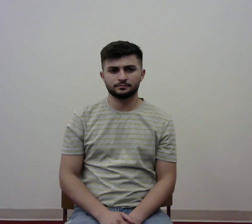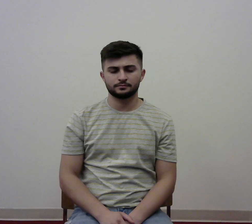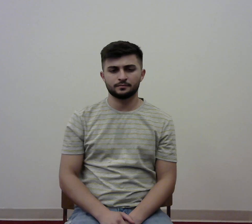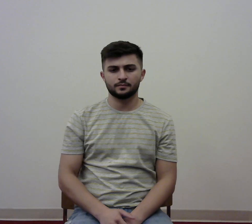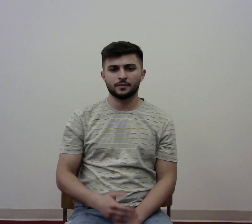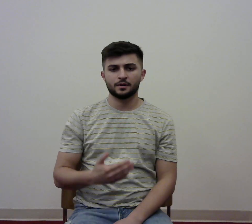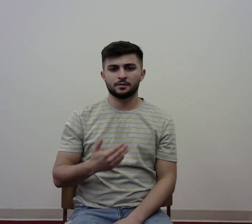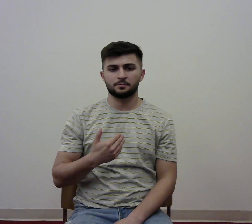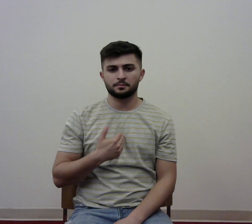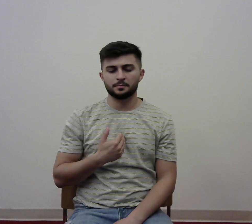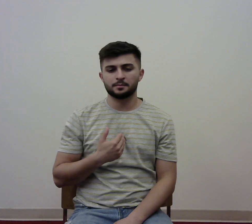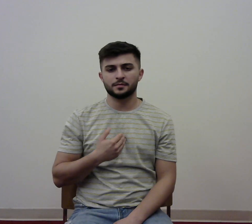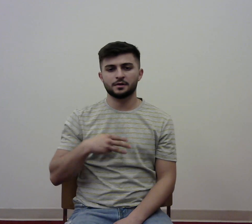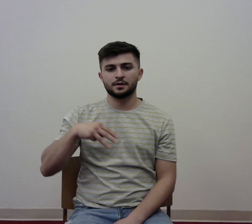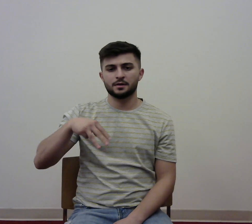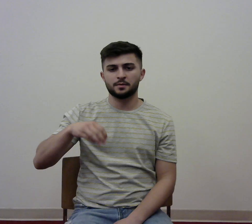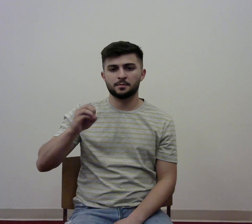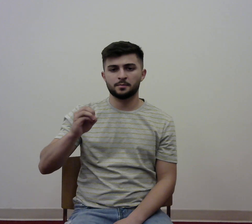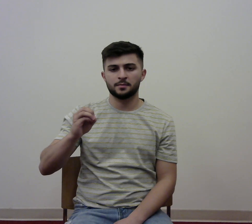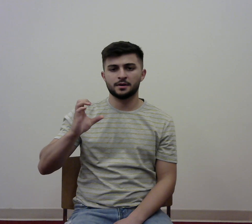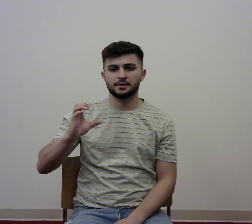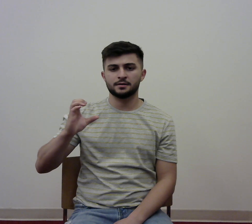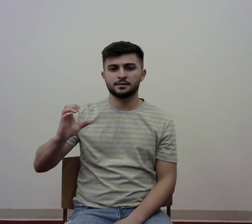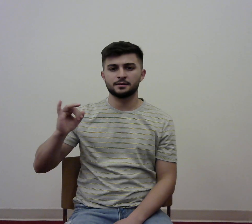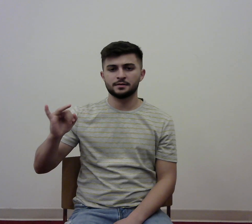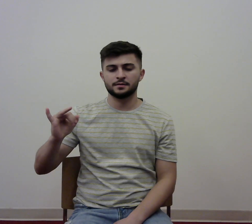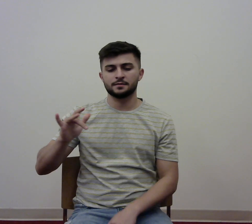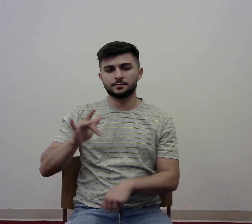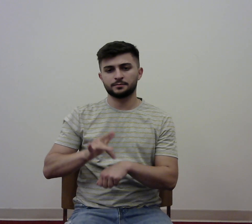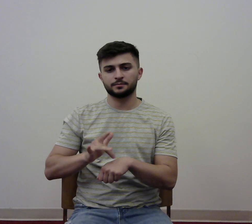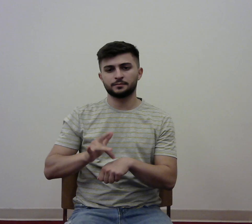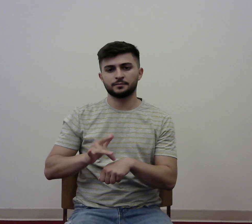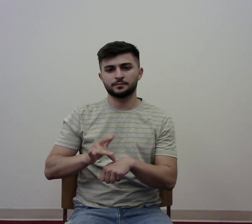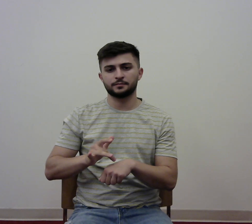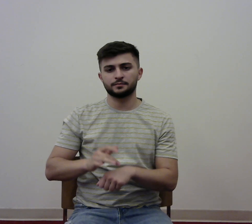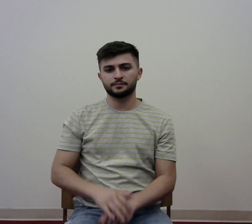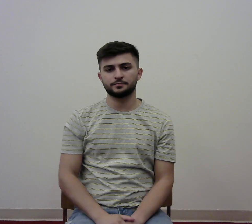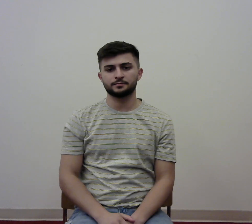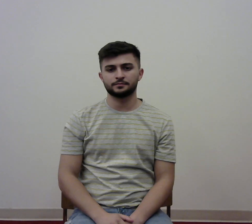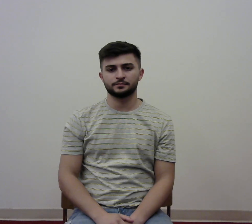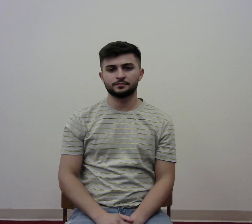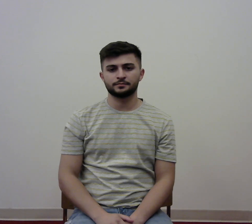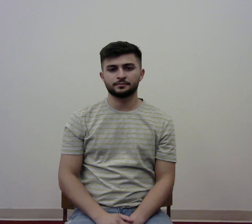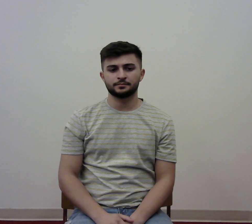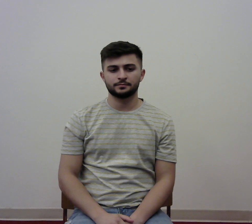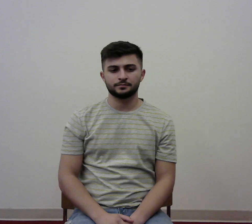Mən Messinin fanatıyam